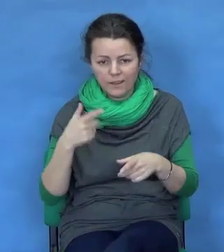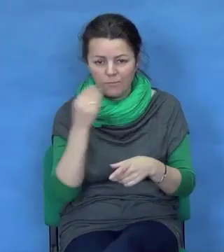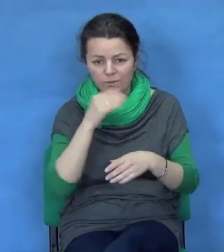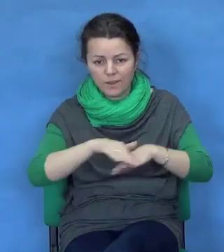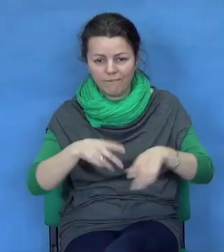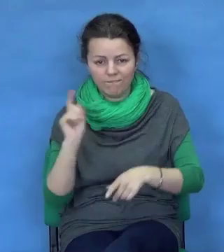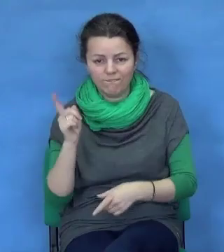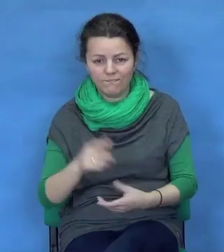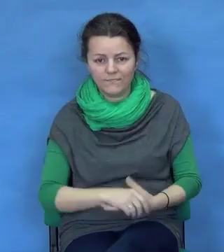Zakaz pływania w morzu.